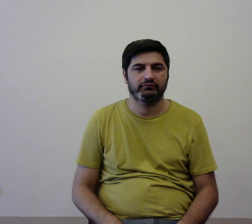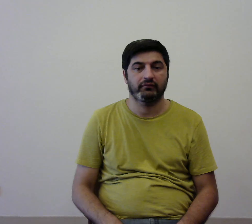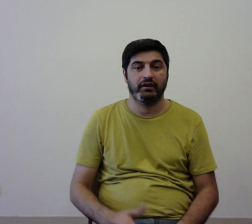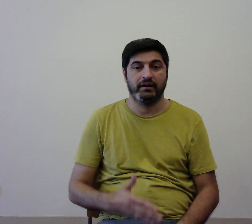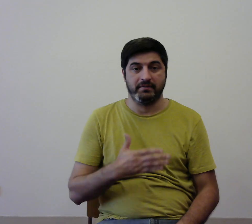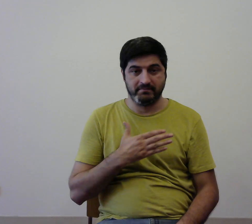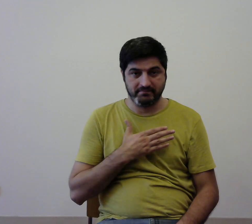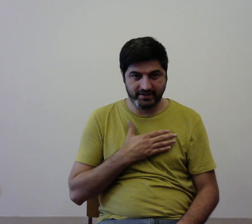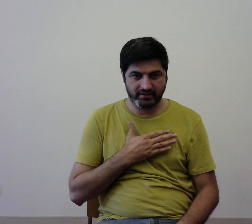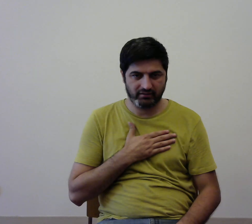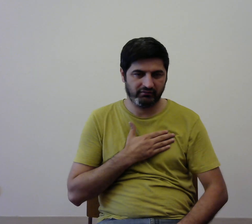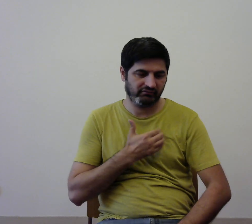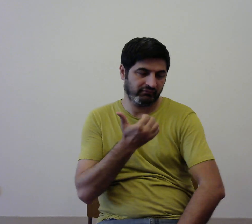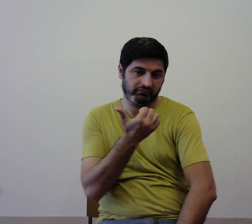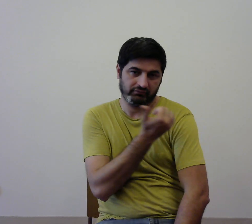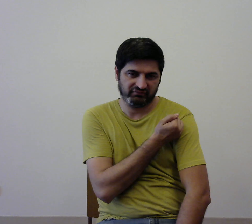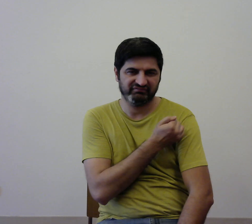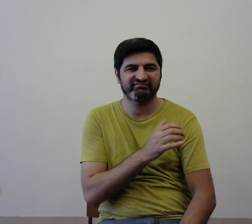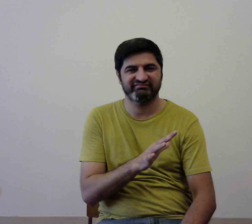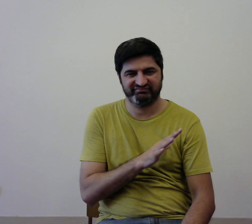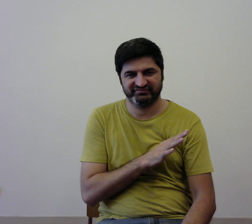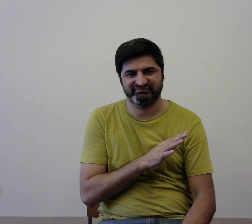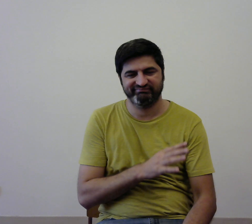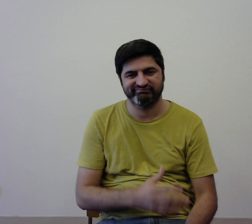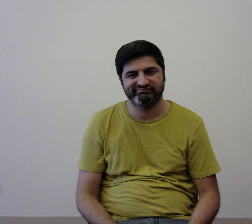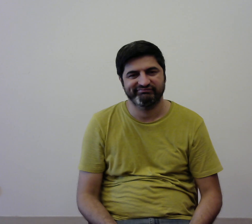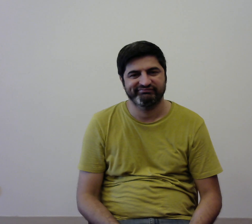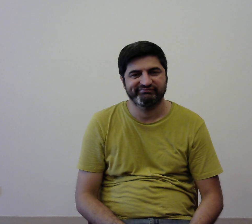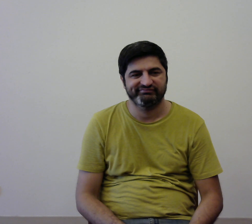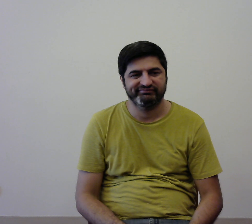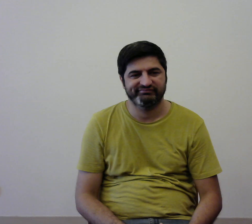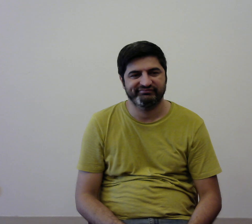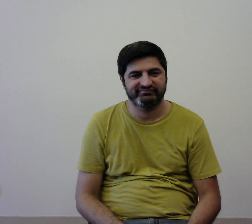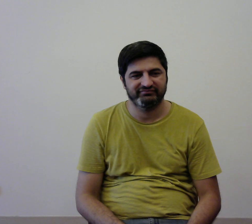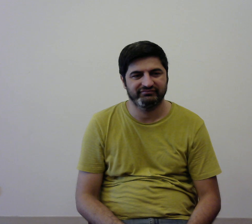Mən vaksin vurdurmuşam